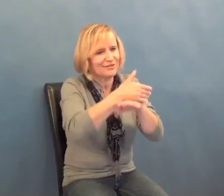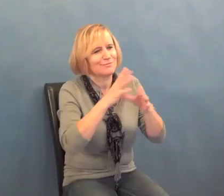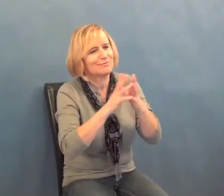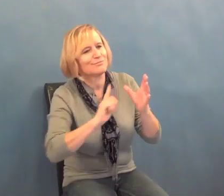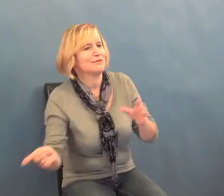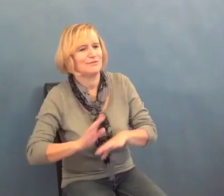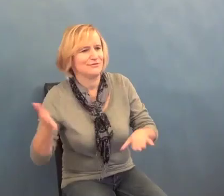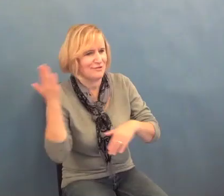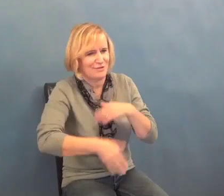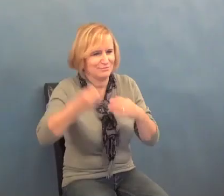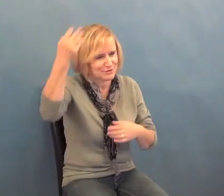Jest już po dziesiątej i jest cisza nocna.